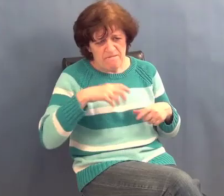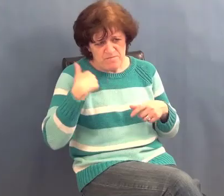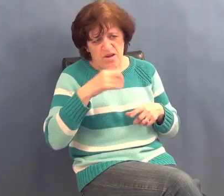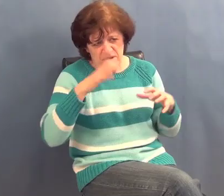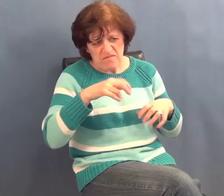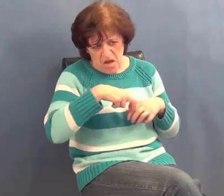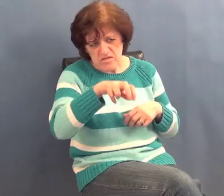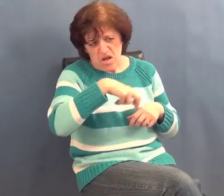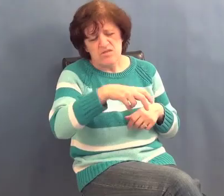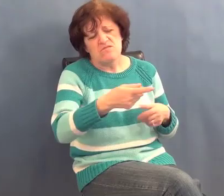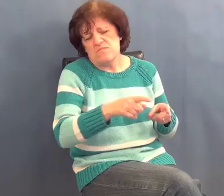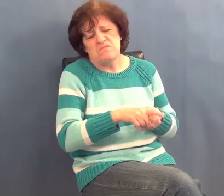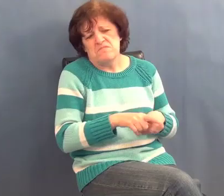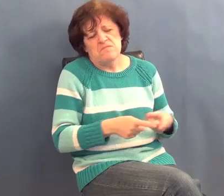U ciebie, na wsi, też się chodziło na dworze, gdy padało?